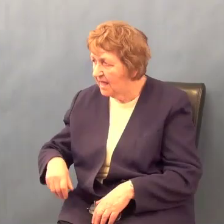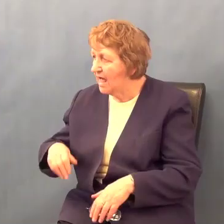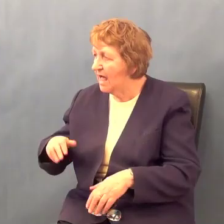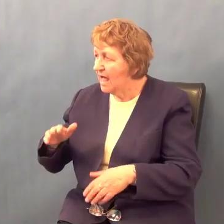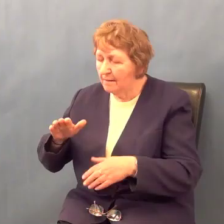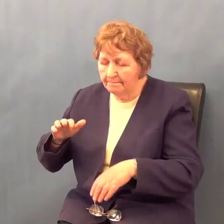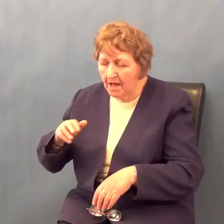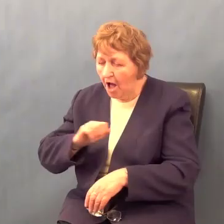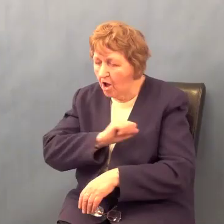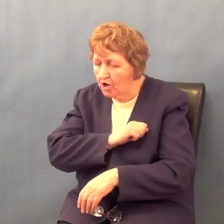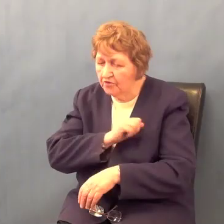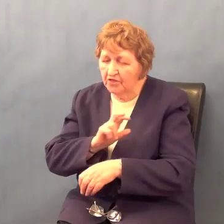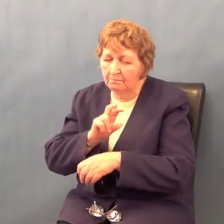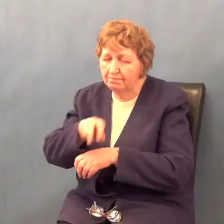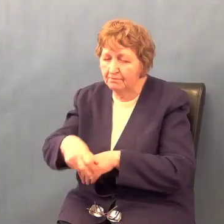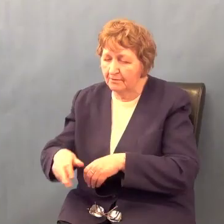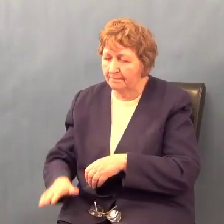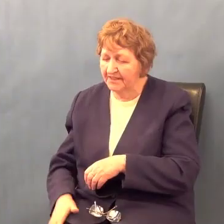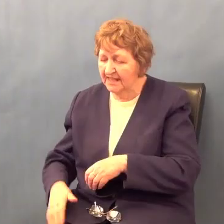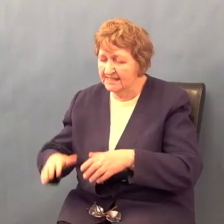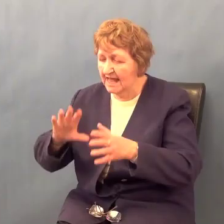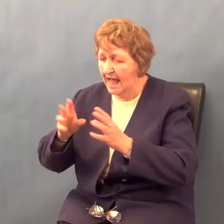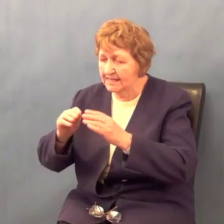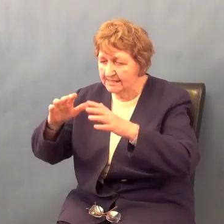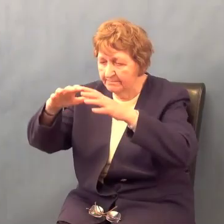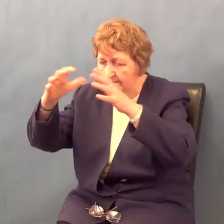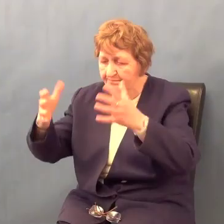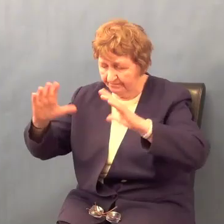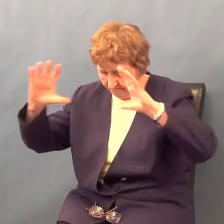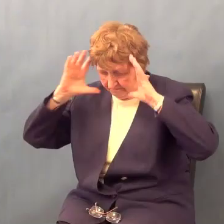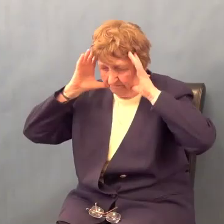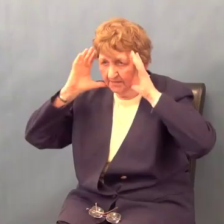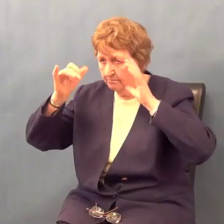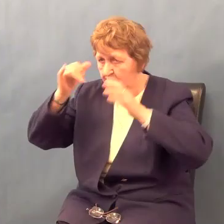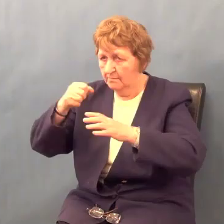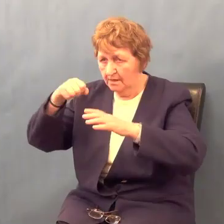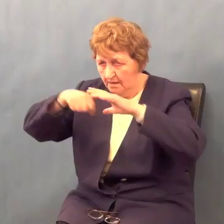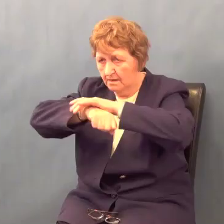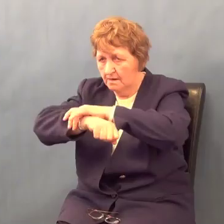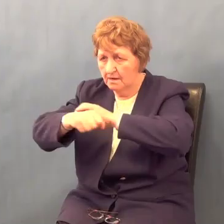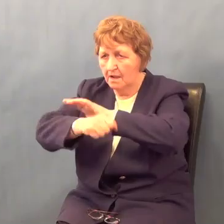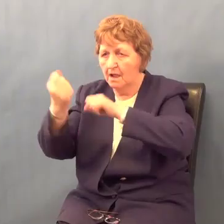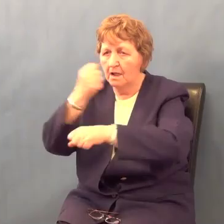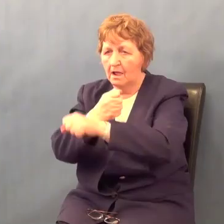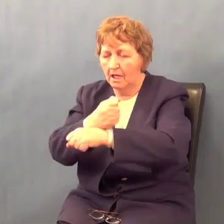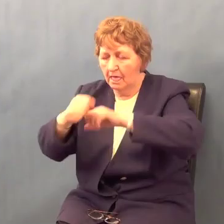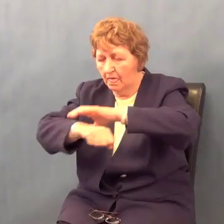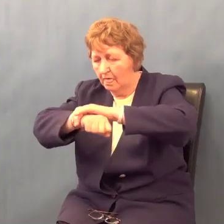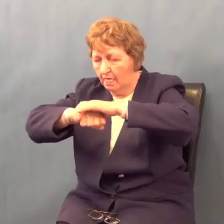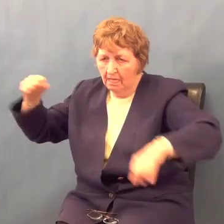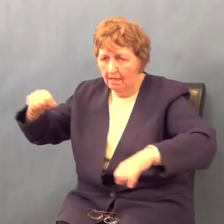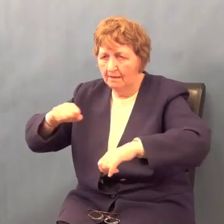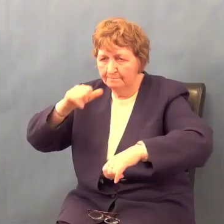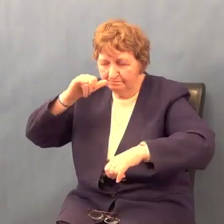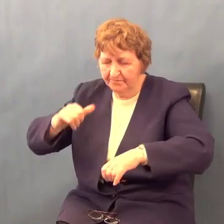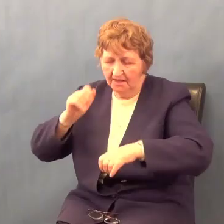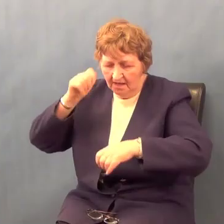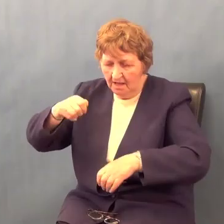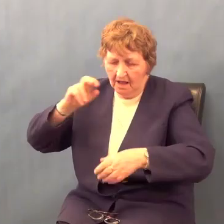Chłopiec razem z psem wyskoczyli okno, a wcześniej pies włożył głowę do słoika i utknął i nie mógł się wydostać.